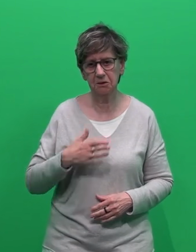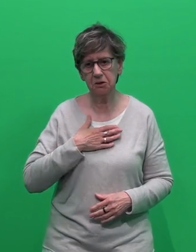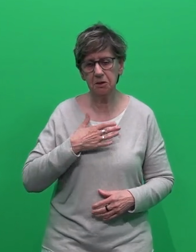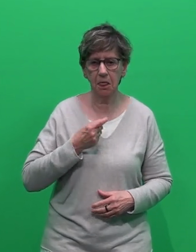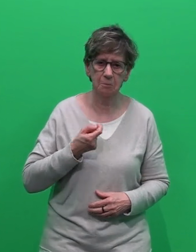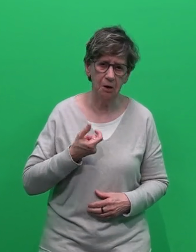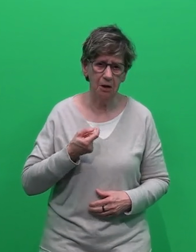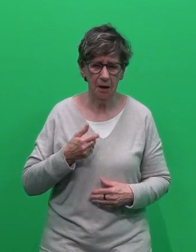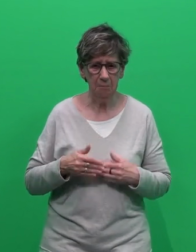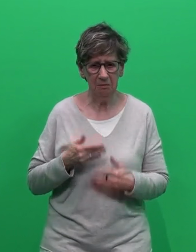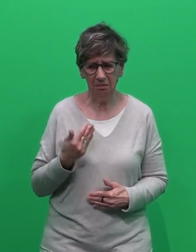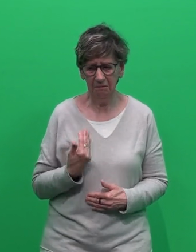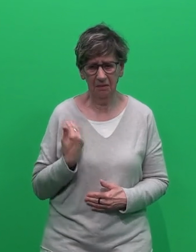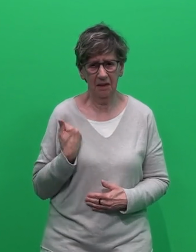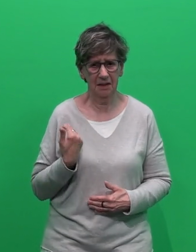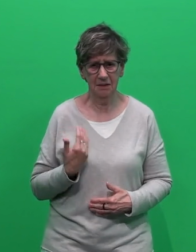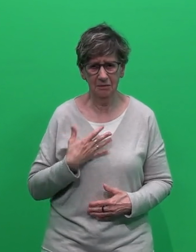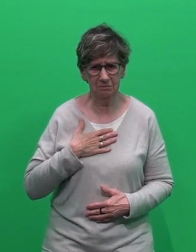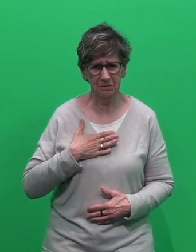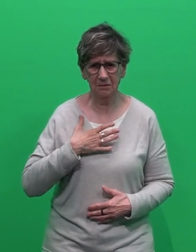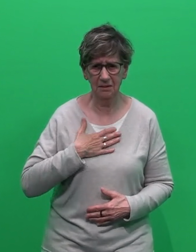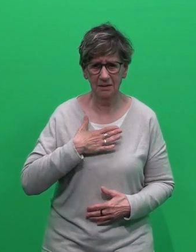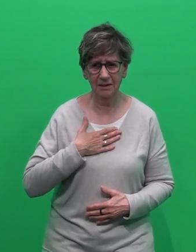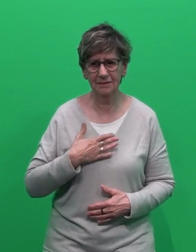Tinc poca tos, vaig començar a tossir ahir.